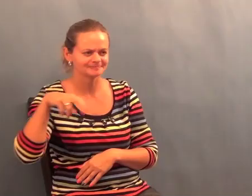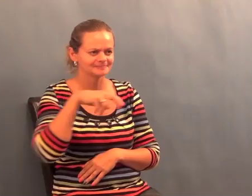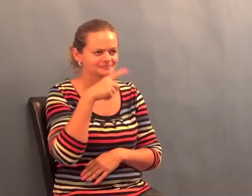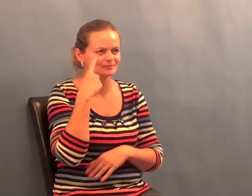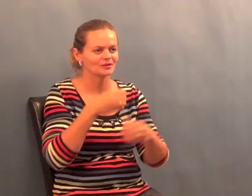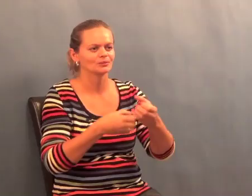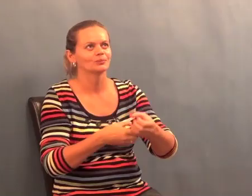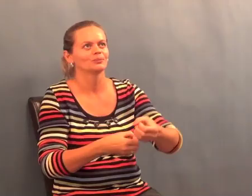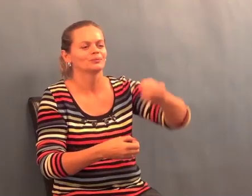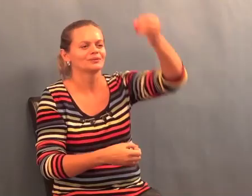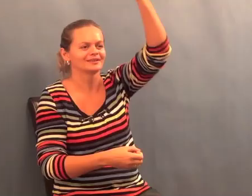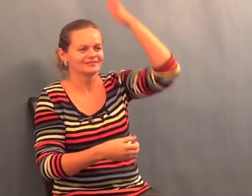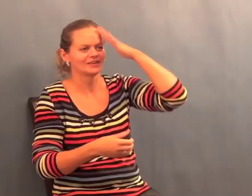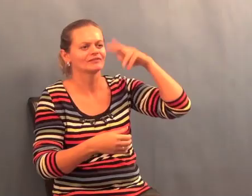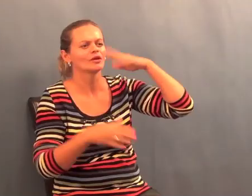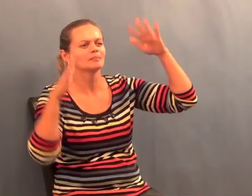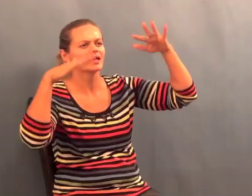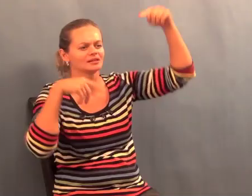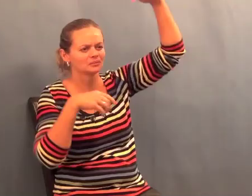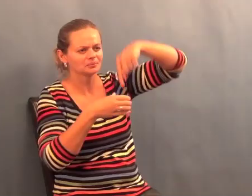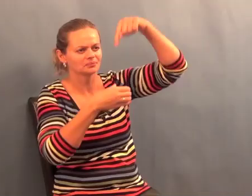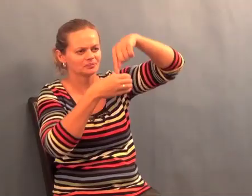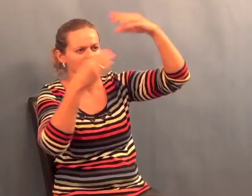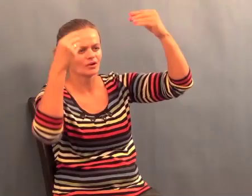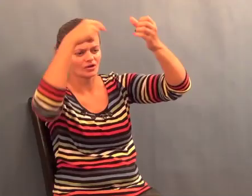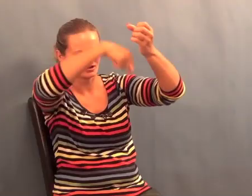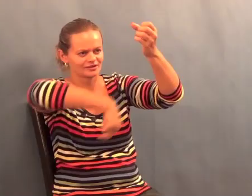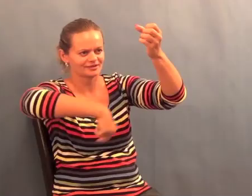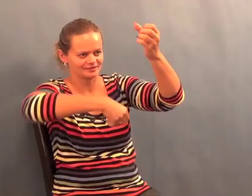Zauważył rurę, wiesz taka co do niej spada deszczówka.